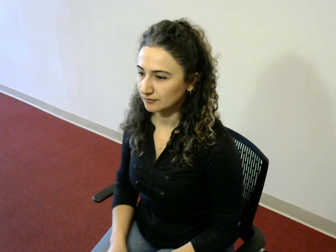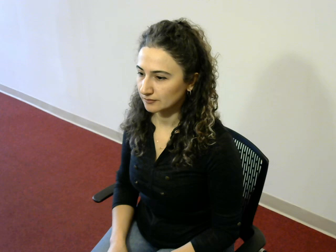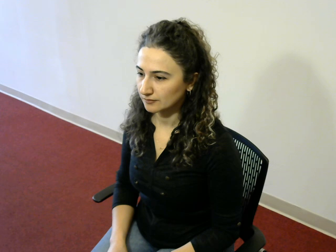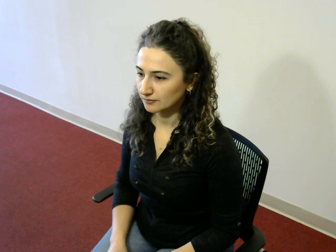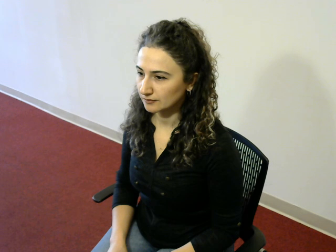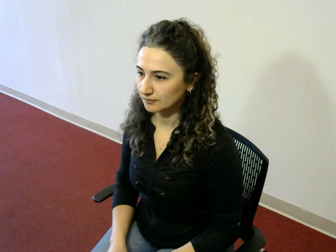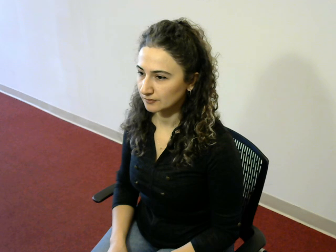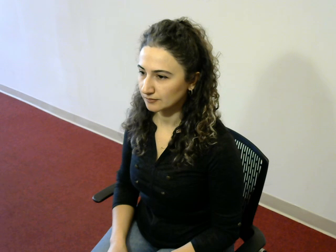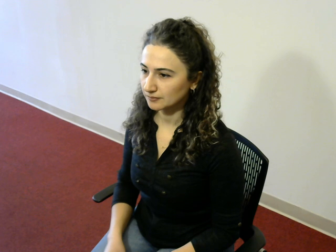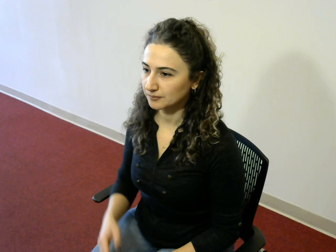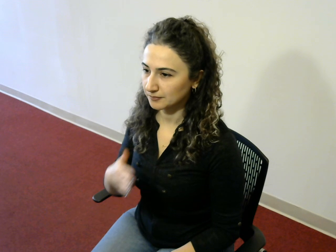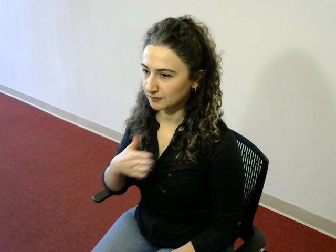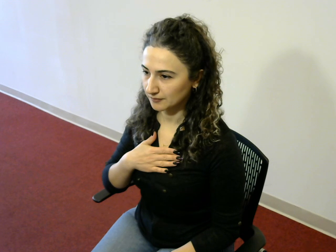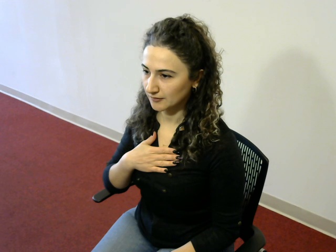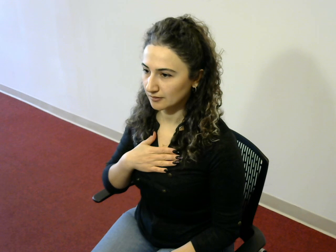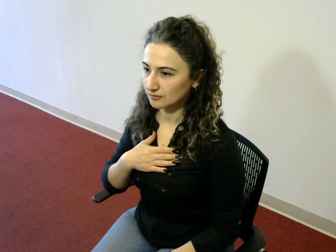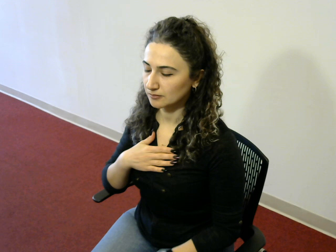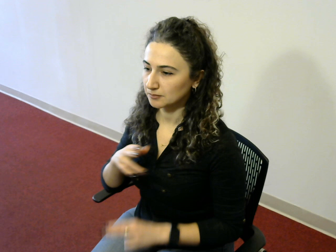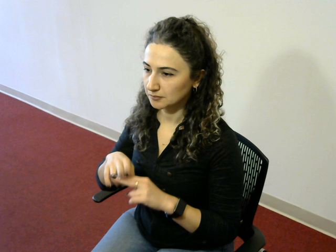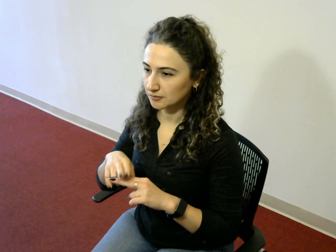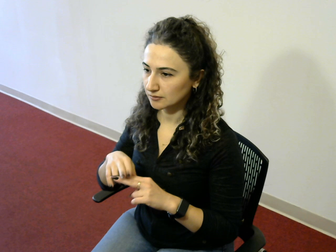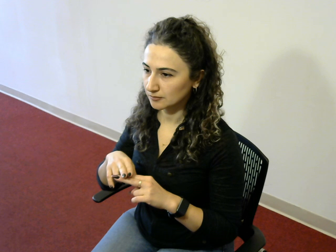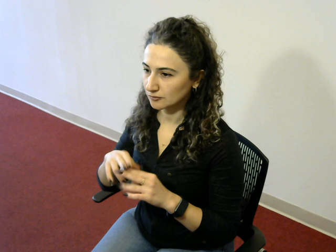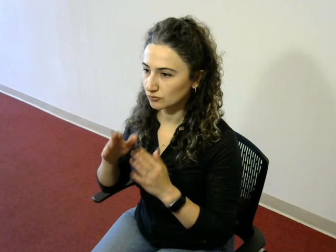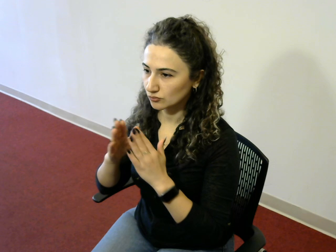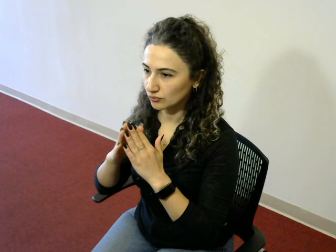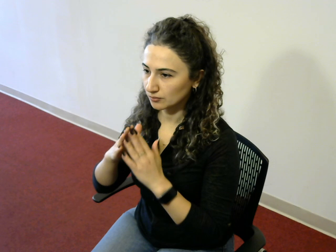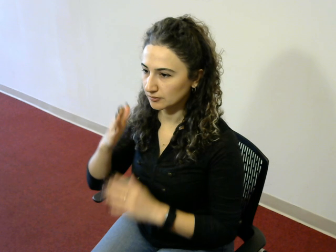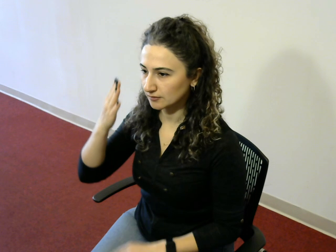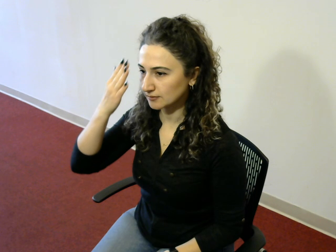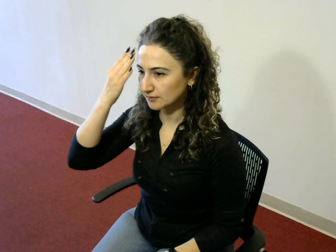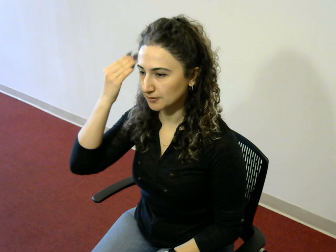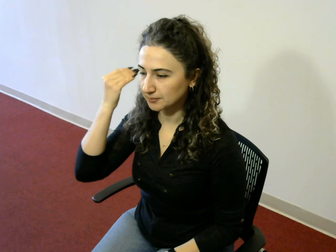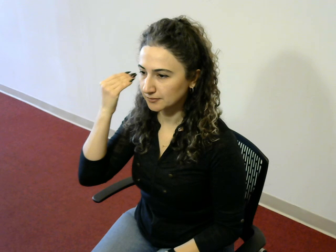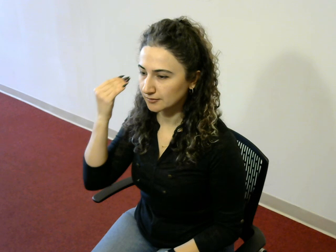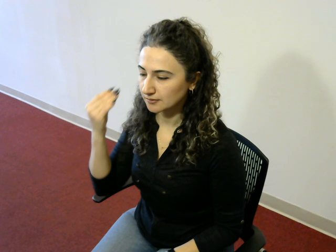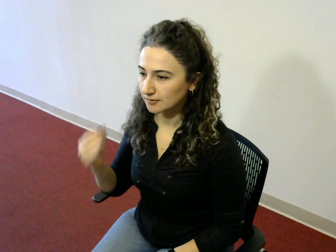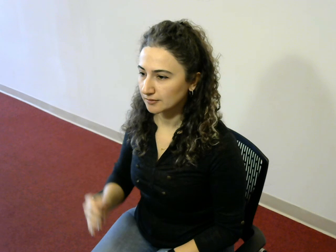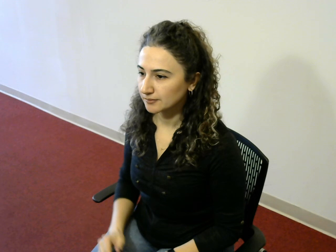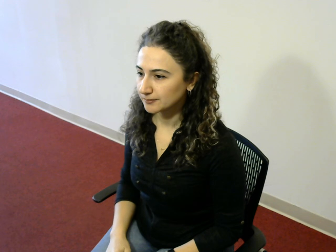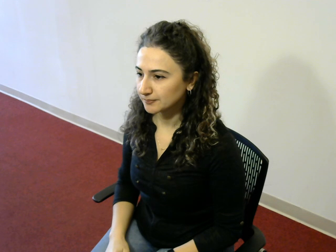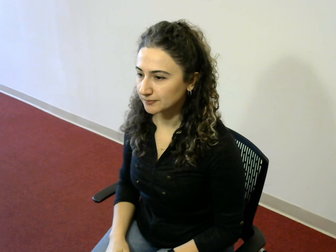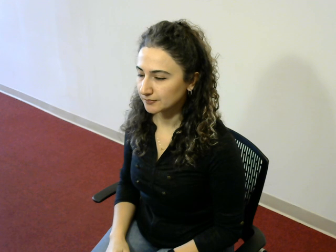Mən şəxsiyyət vəsiqəsini evdə unutmuşam